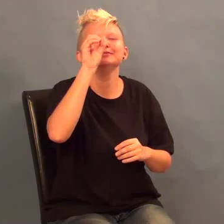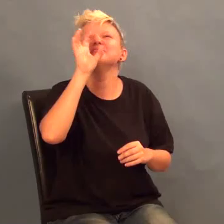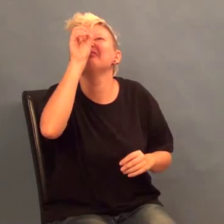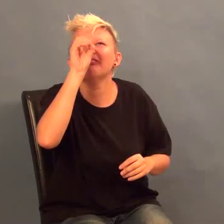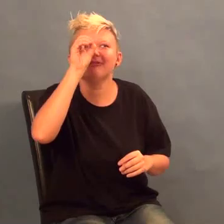Osy zaczęły się zlatywać.